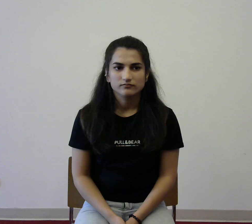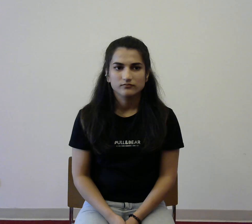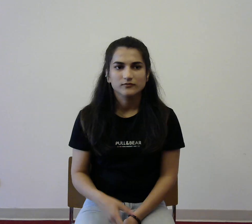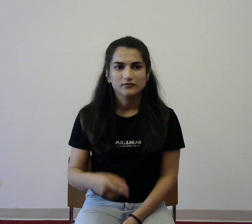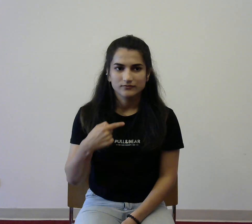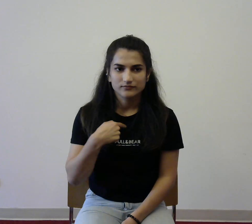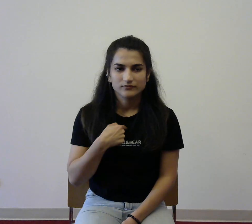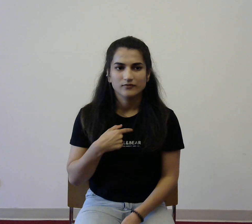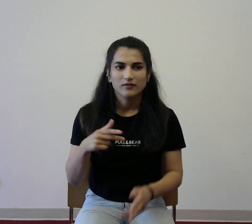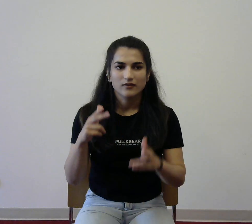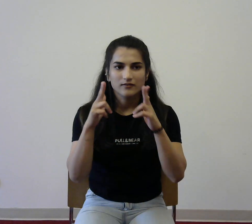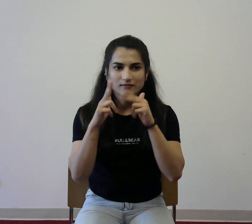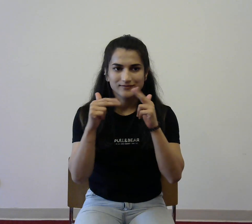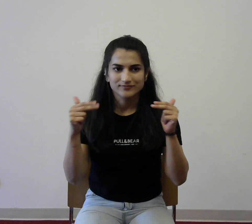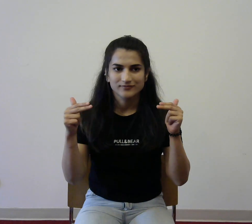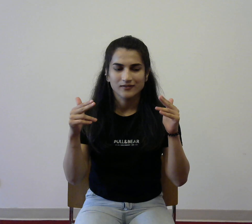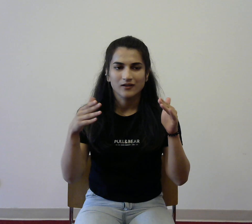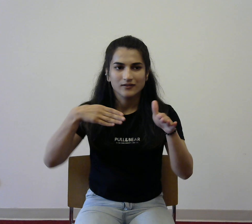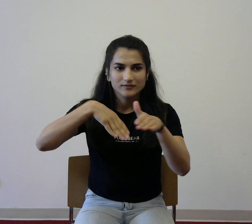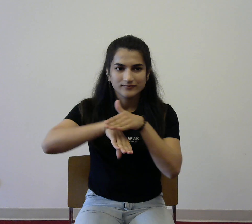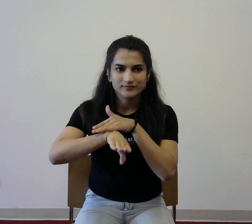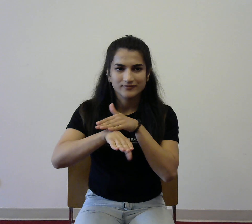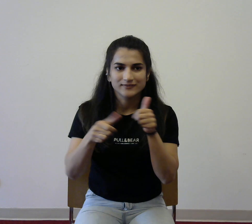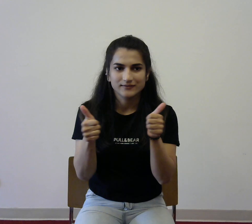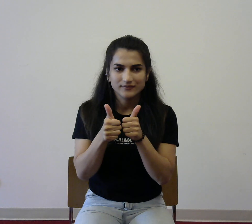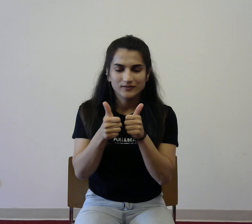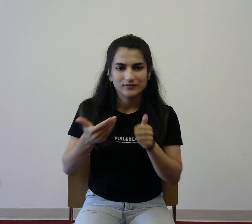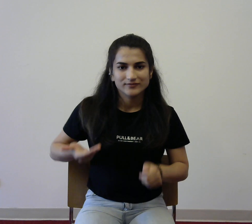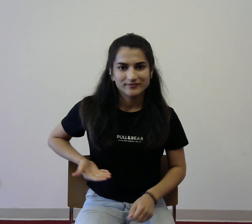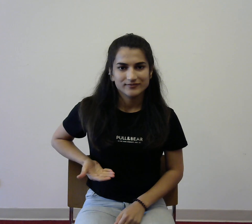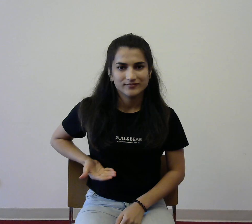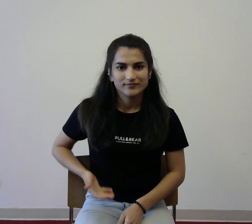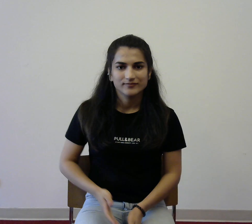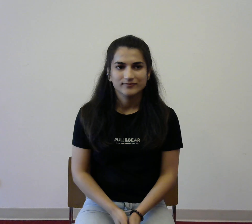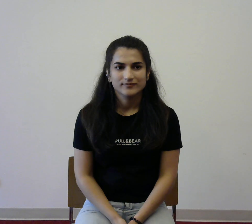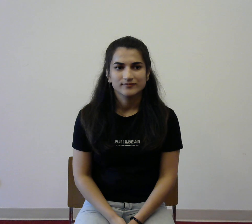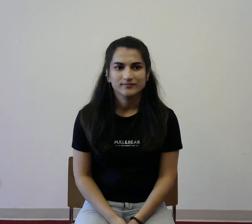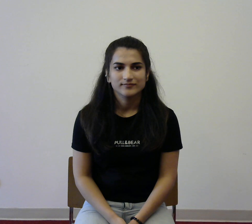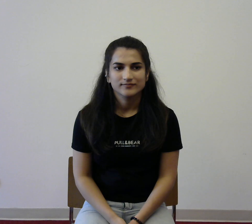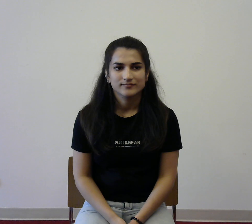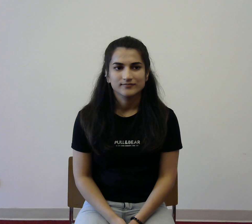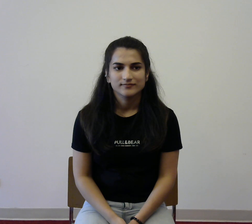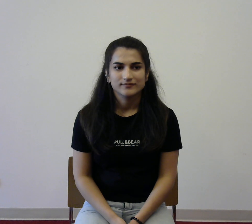Mən Nərimanov metrosunun yanında yaşayıram